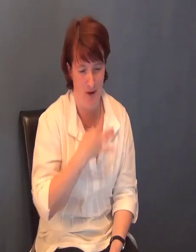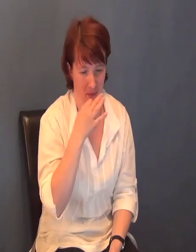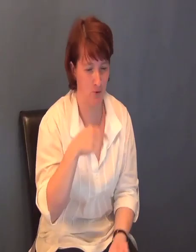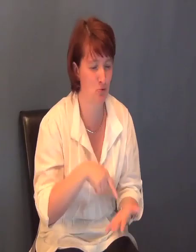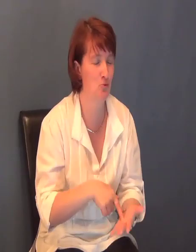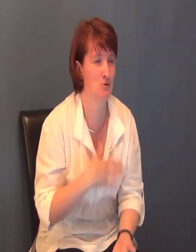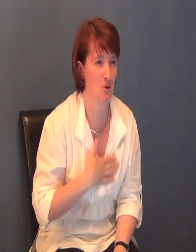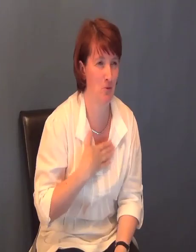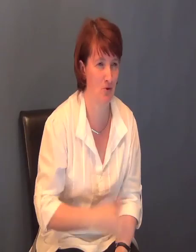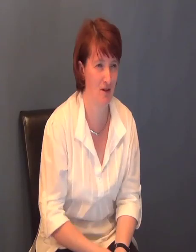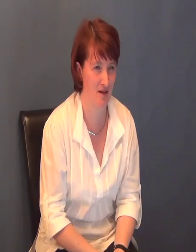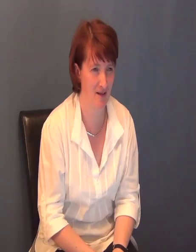Sobota jest lepsza.